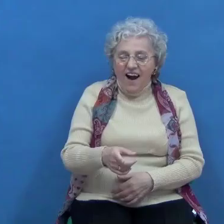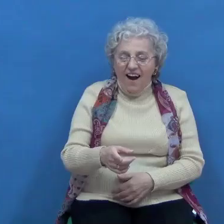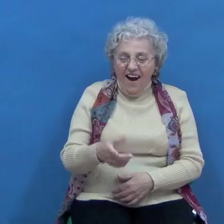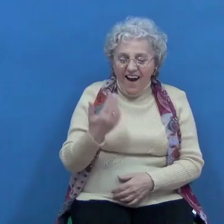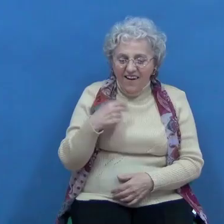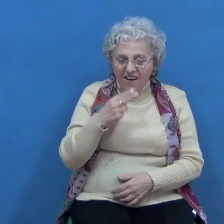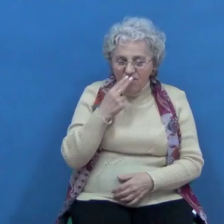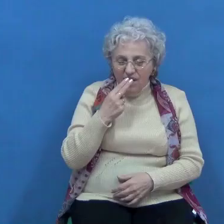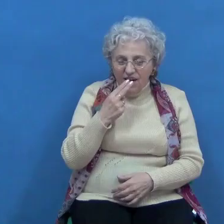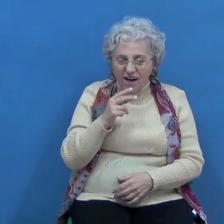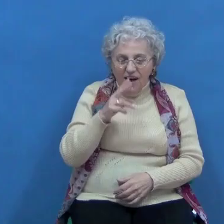Dawno... Charlie Chaplin grał ojca.